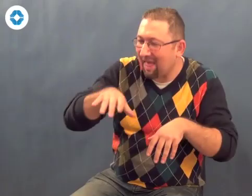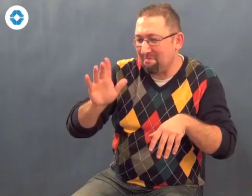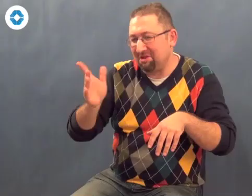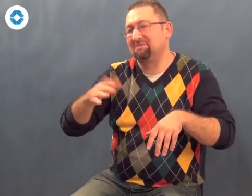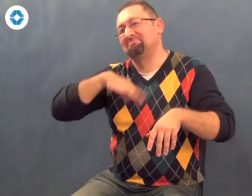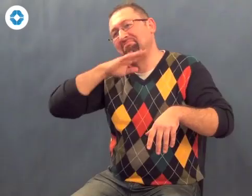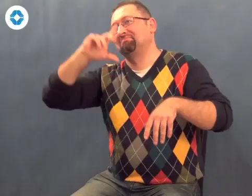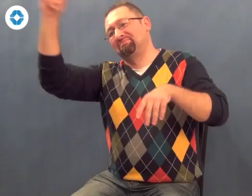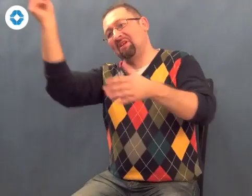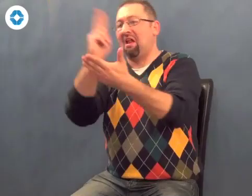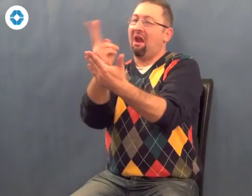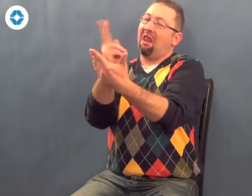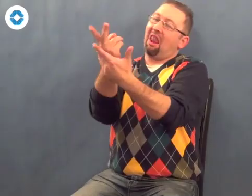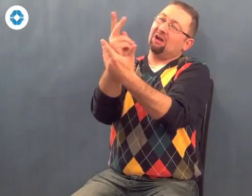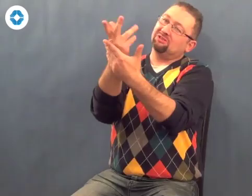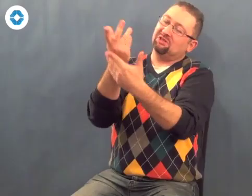Potem ma już dosyć i idzie się położyć.